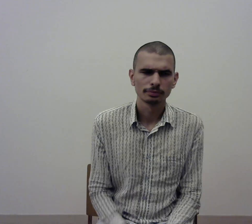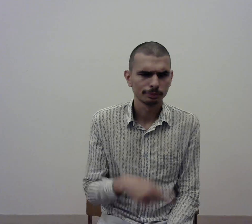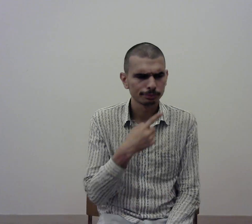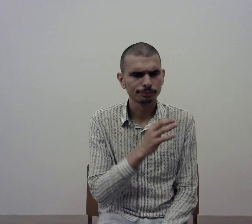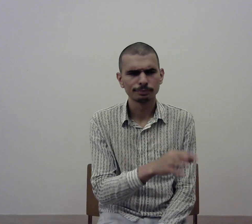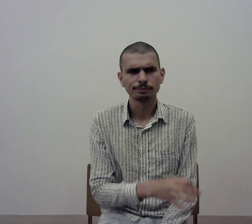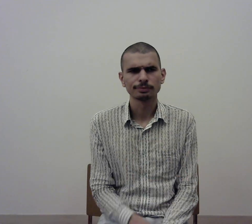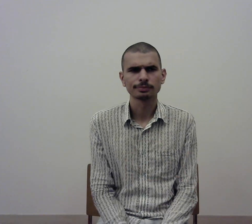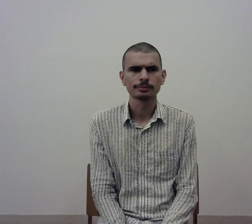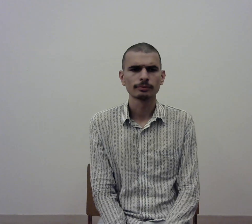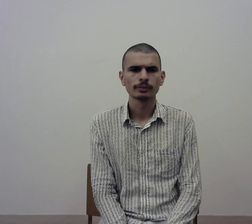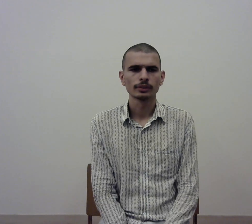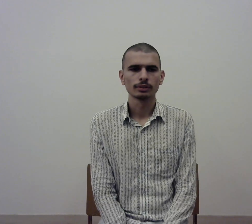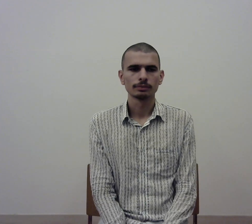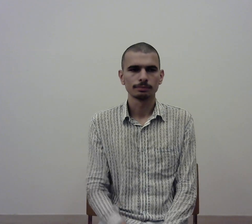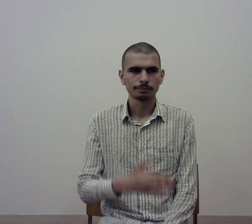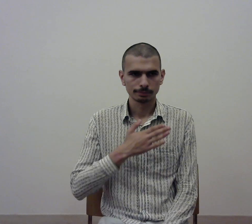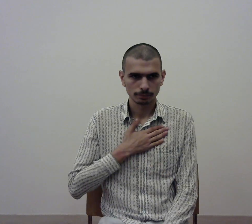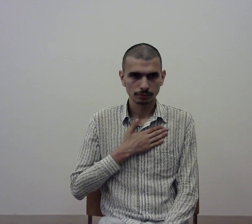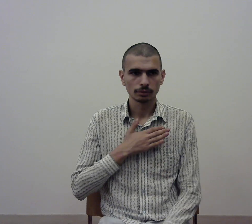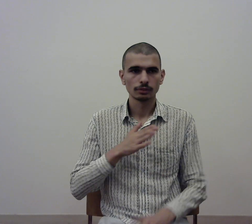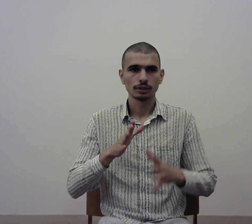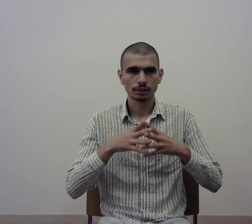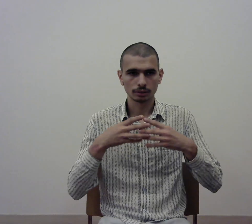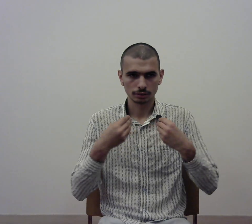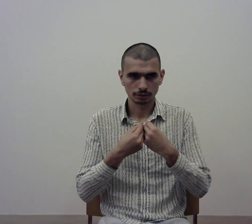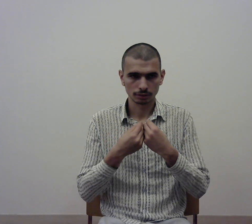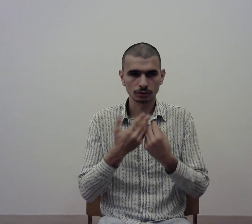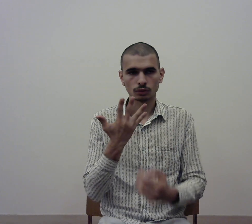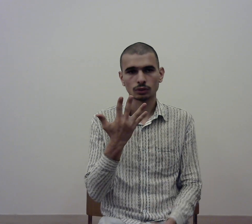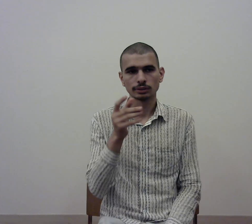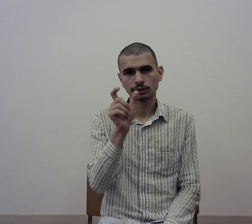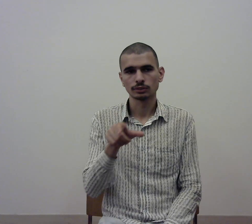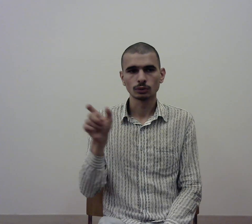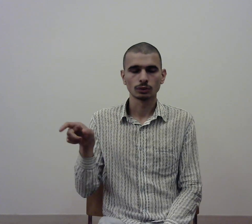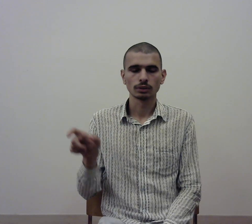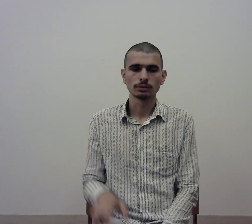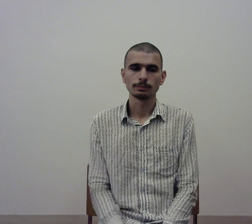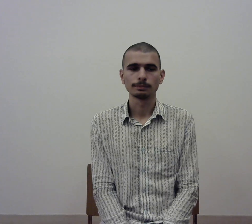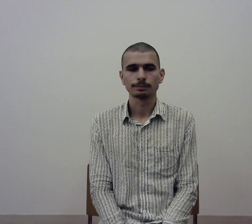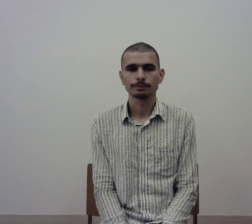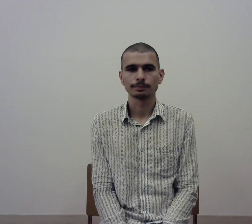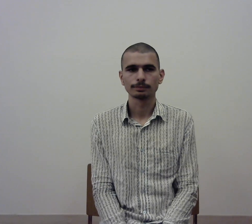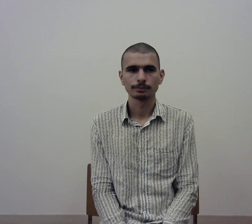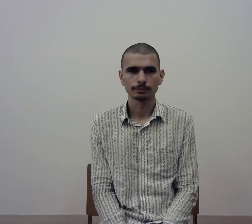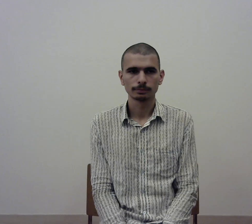Biz ailədə 5 nəfərik